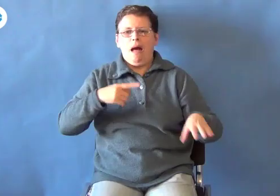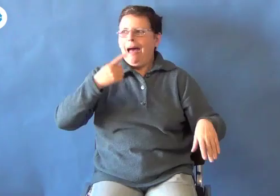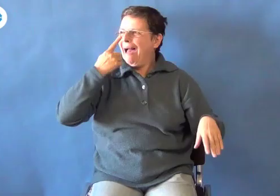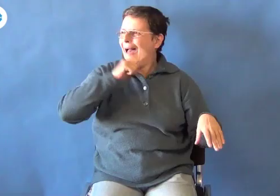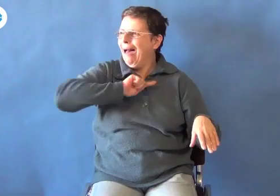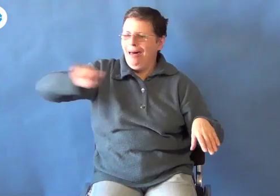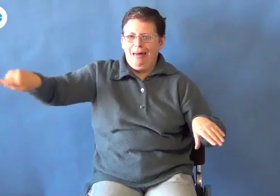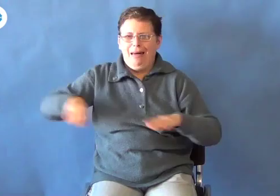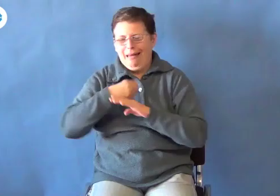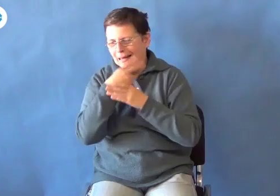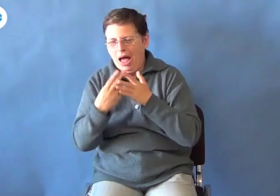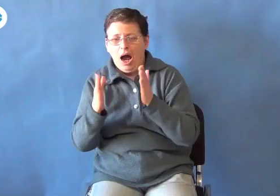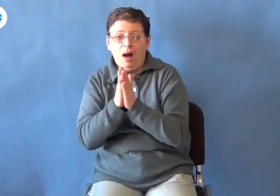Oni ignorują znak, nurkują.